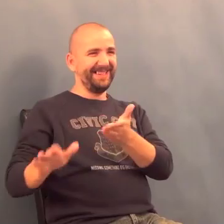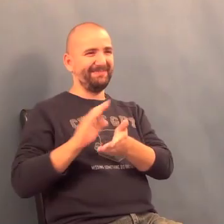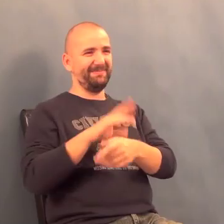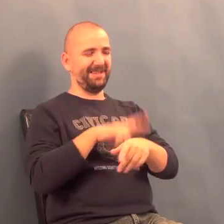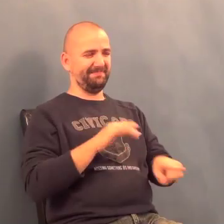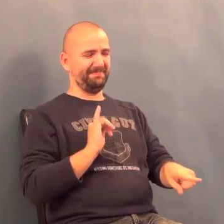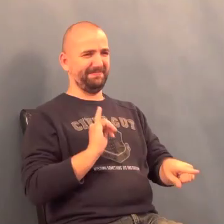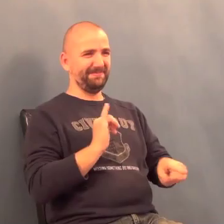Policjant się zastanawia.